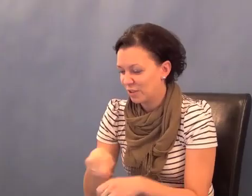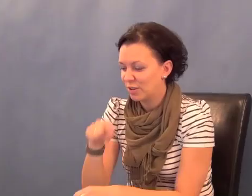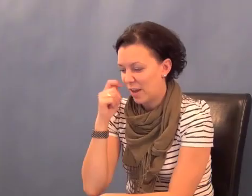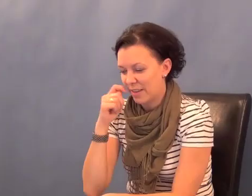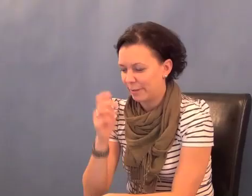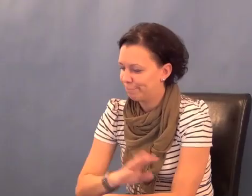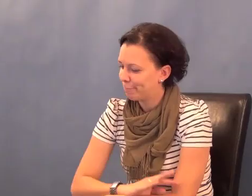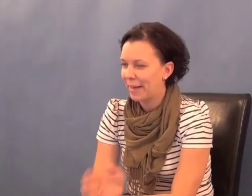Nie.